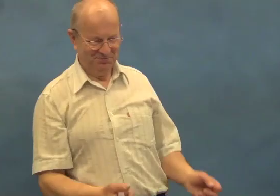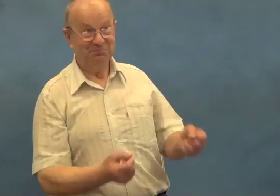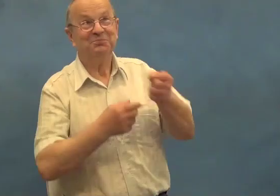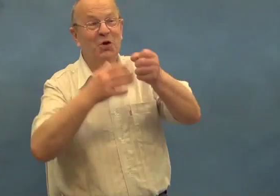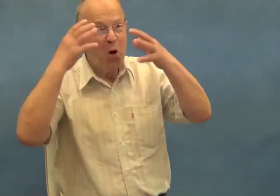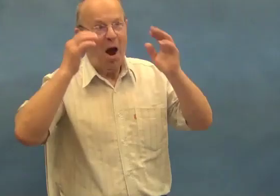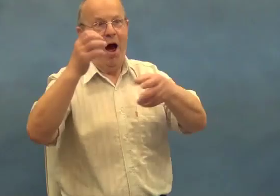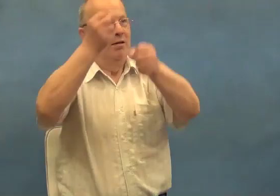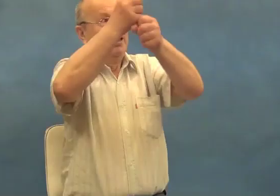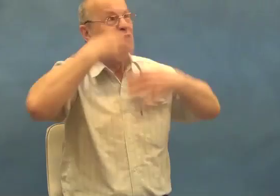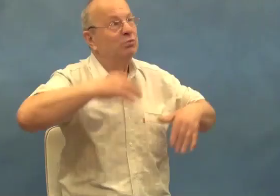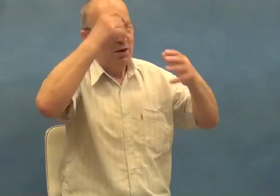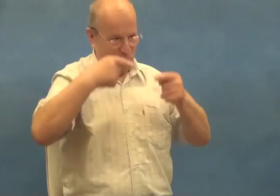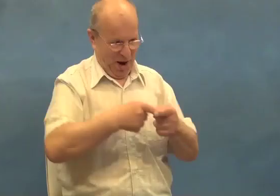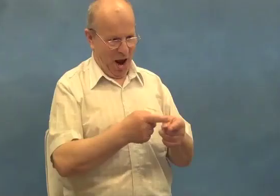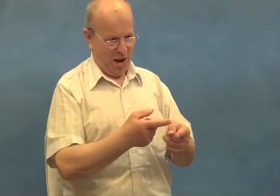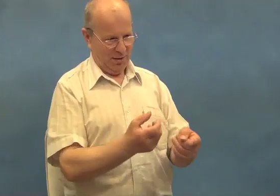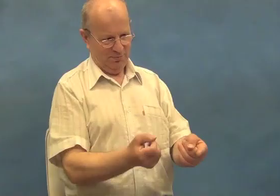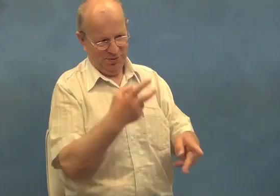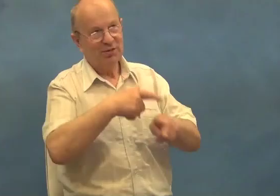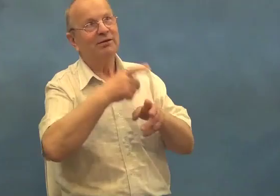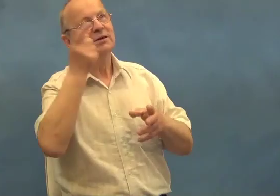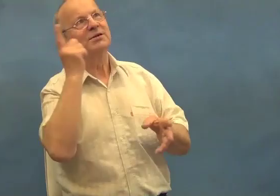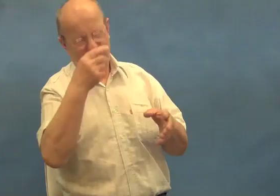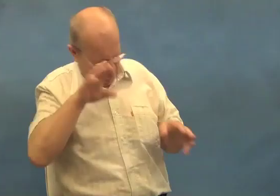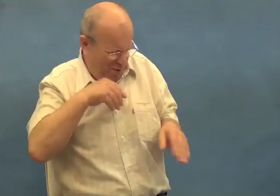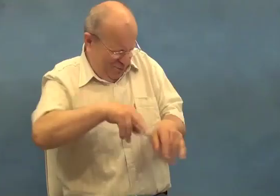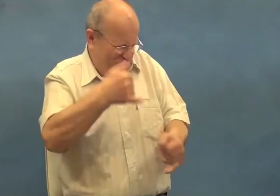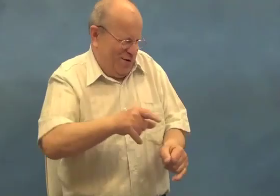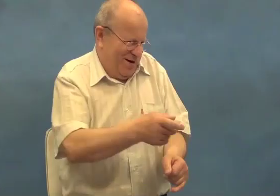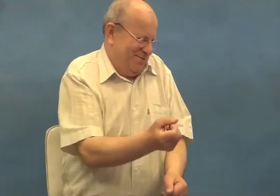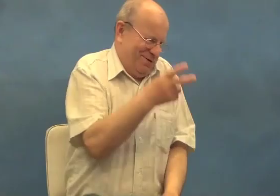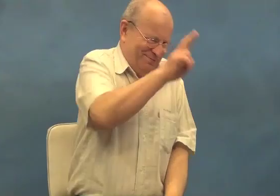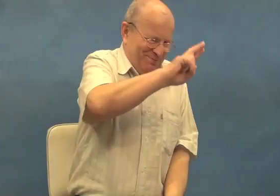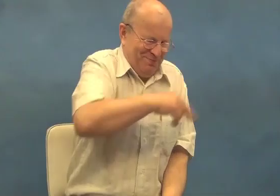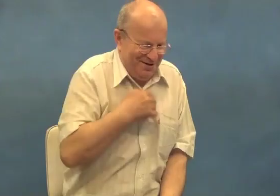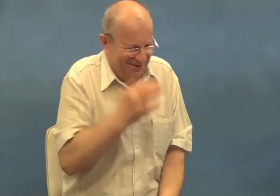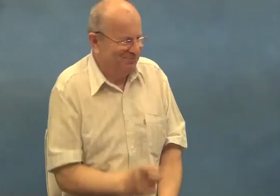Pasuje ten prysznic ze słupem, dziwnie, że ten okrągły, skreślony znak mówi, że jest zakaz mycia konia. Można przecież, dla mnie to jest dziwne.